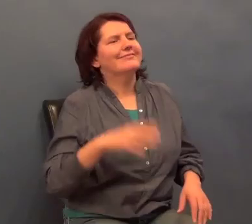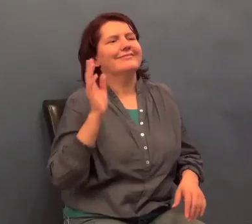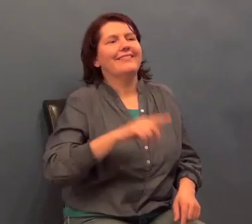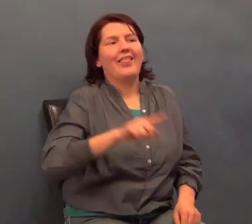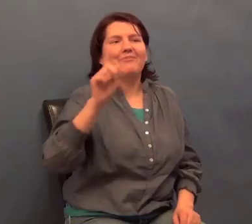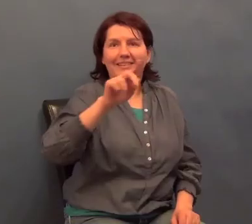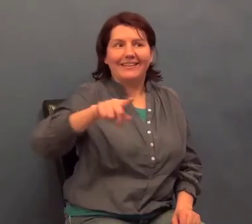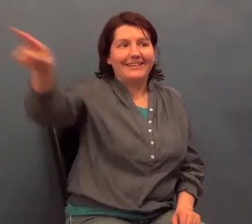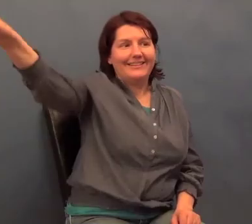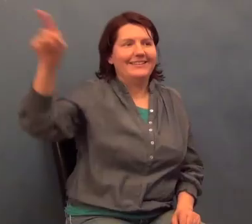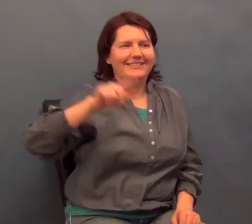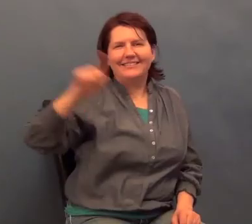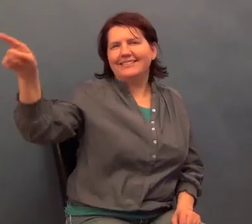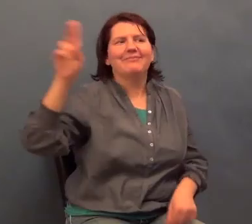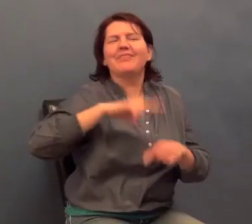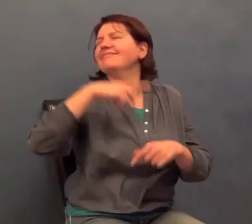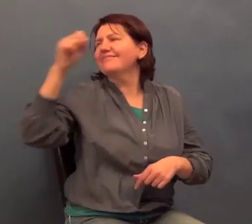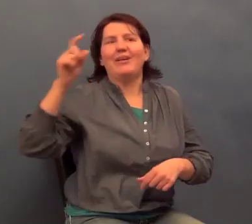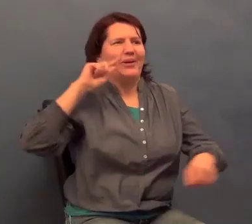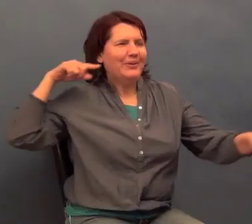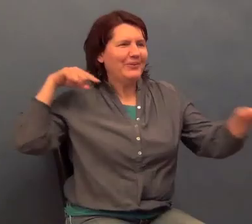Chłopiec pokazuje coś policjantowi palcem, a gdy ten się odwraca, chłopiec ucieka.